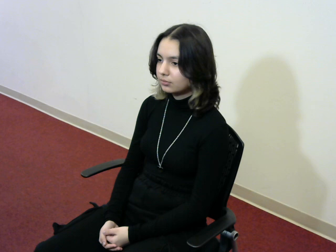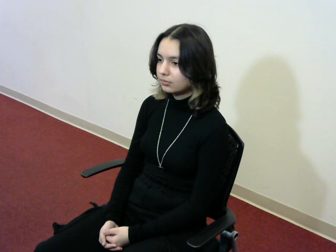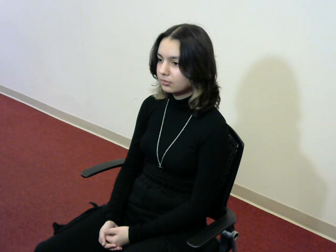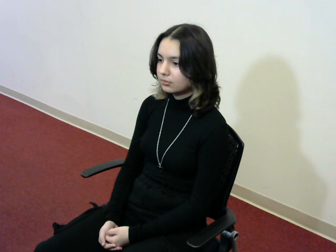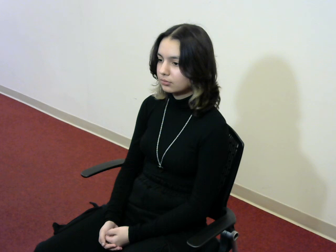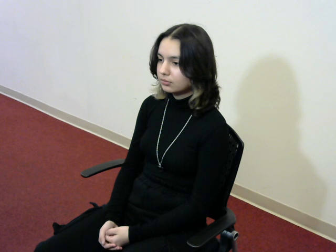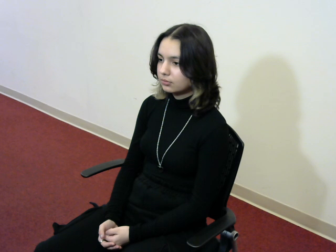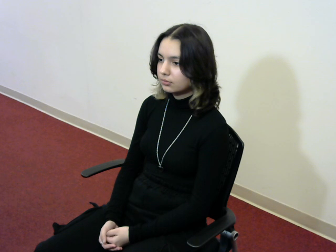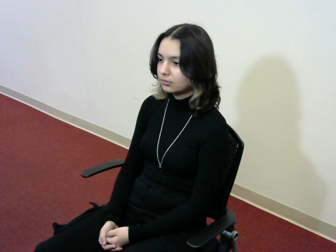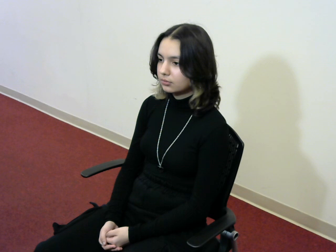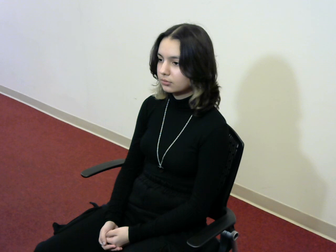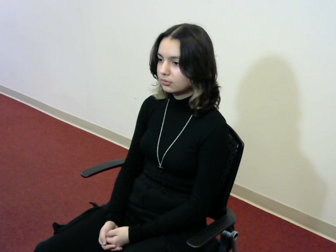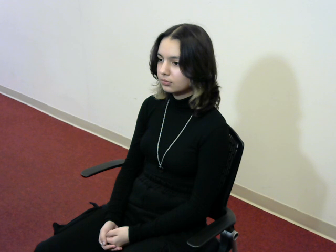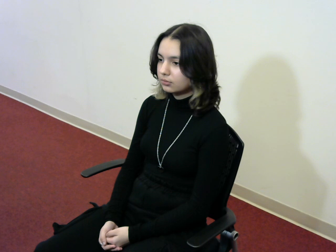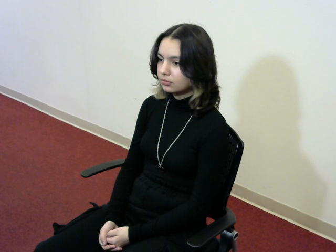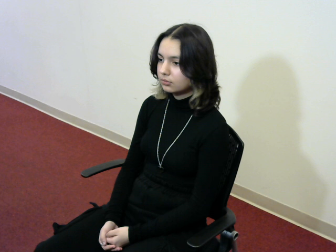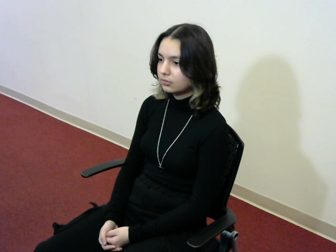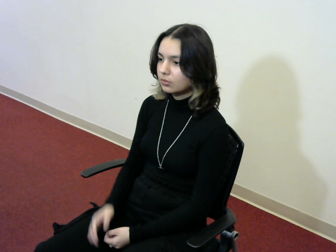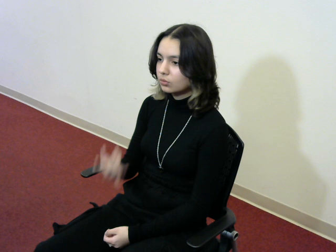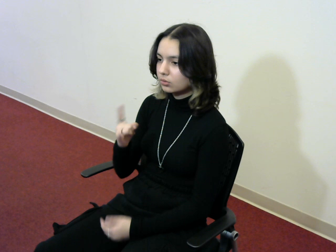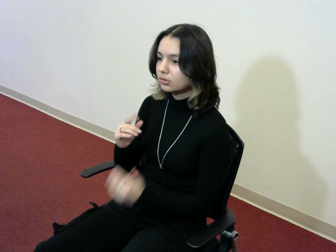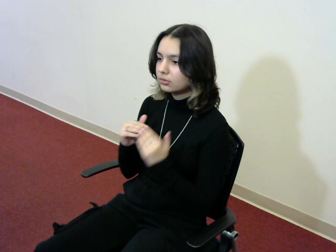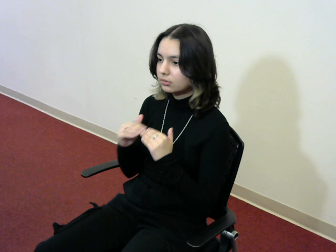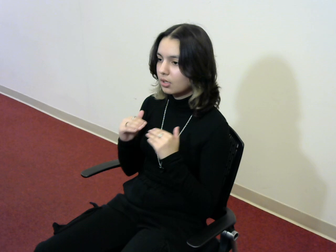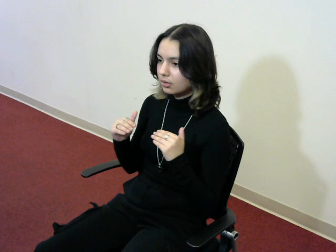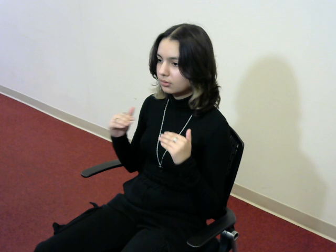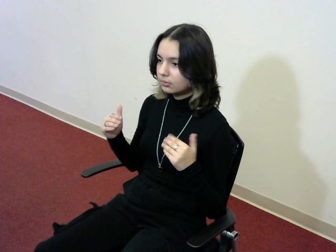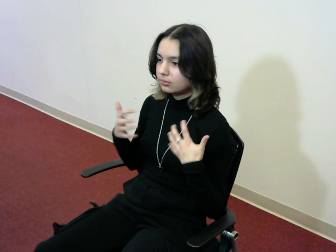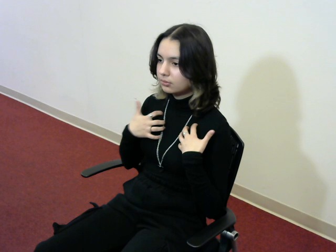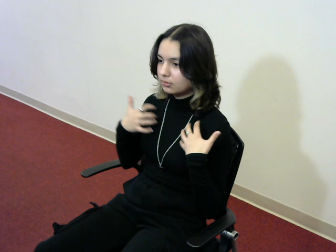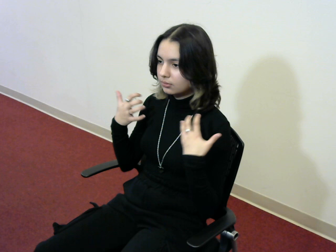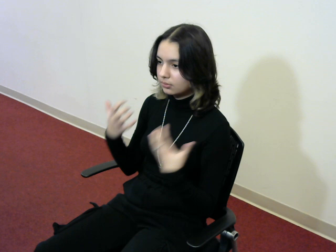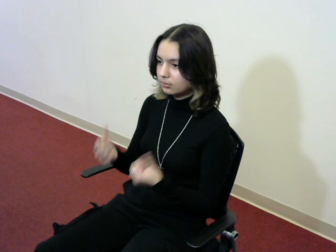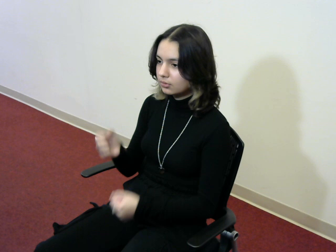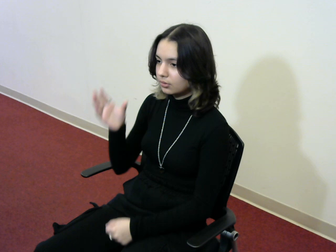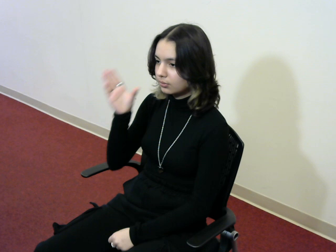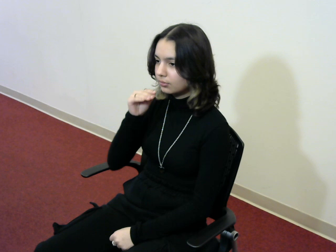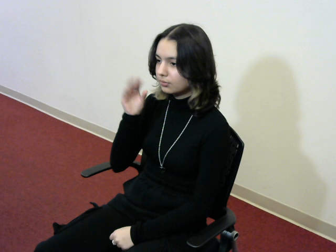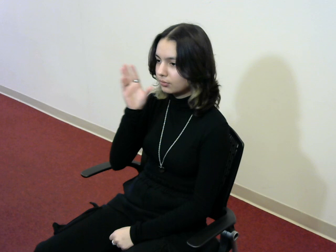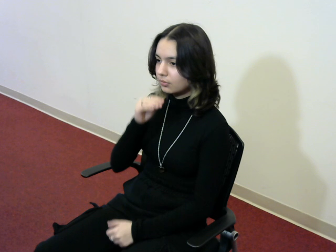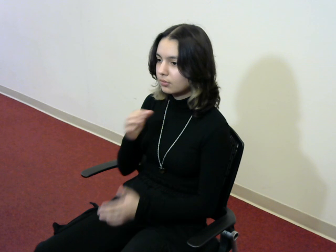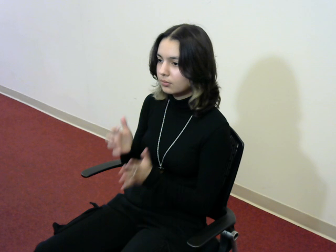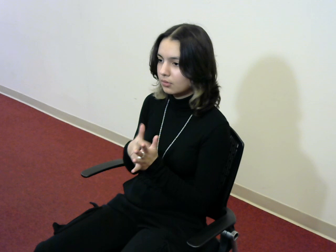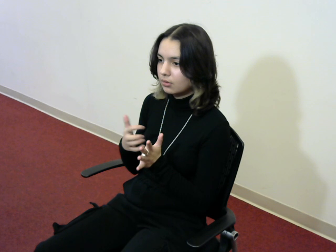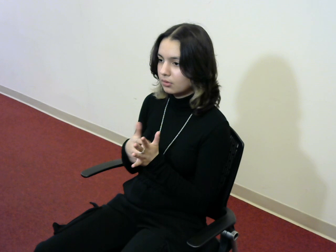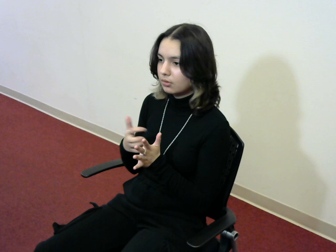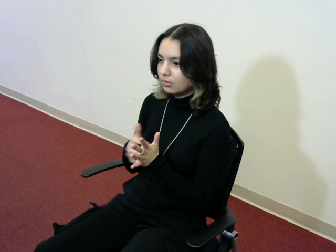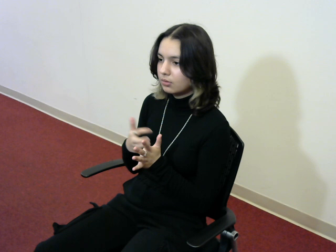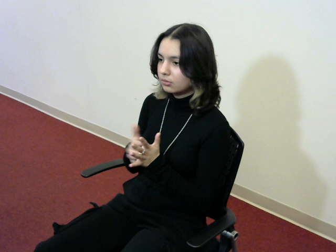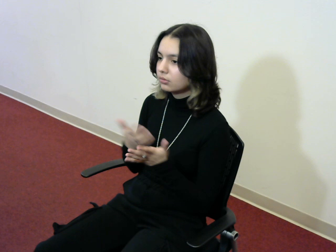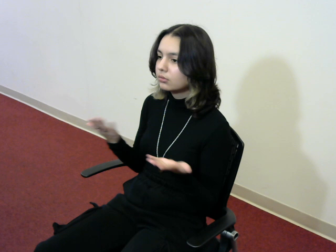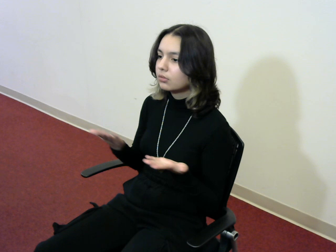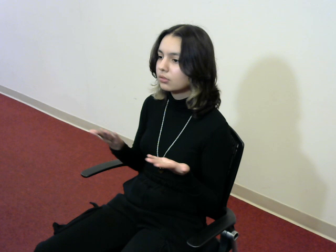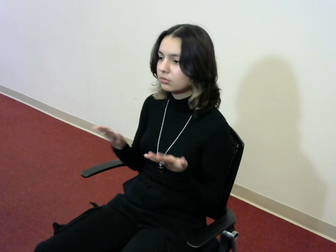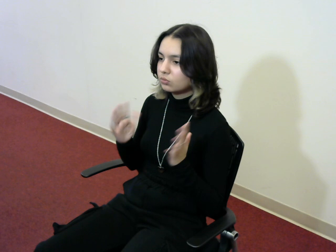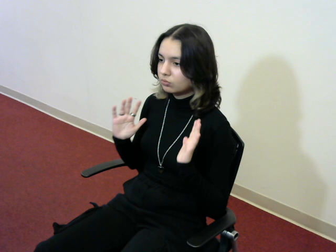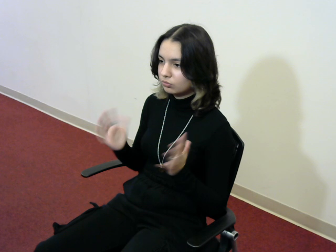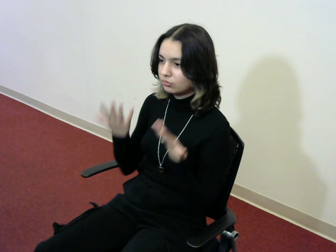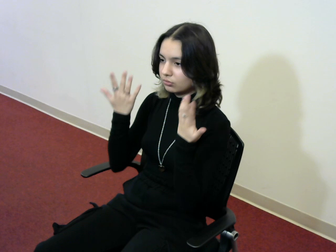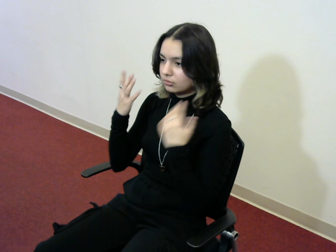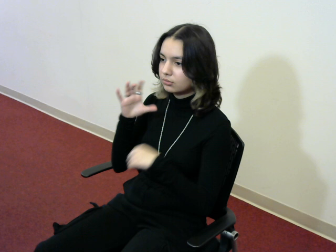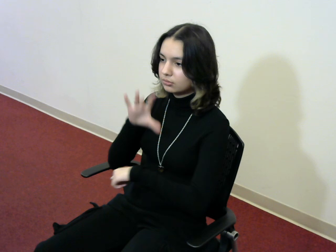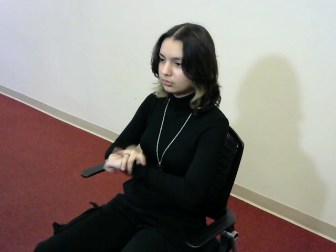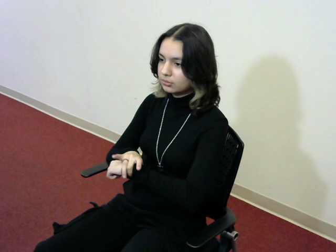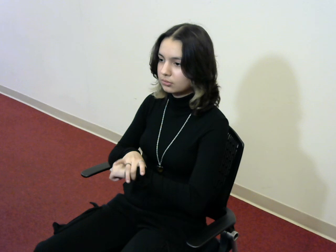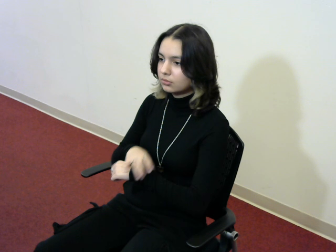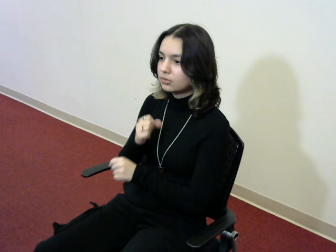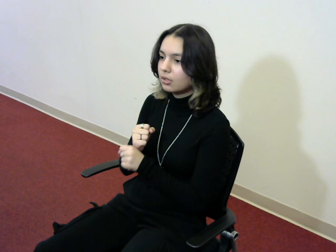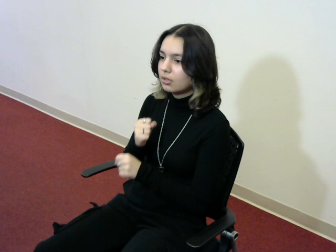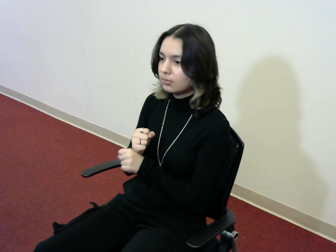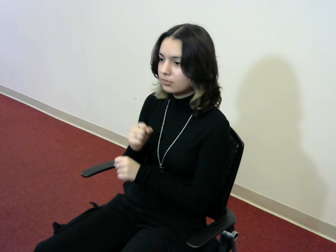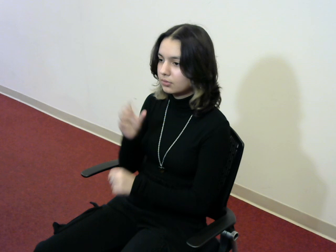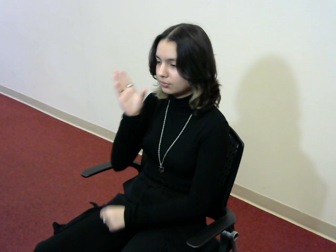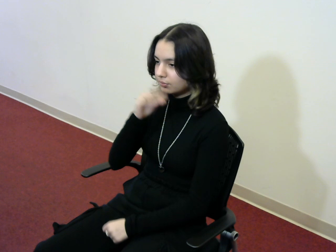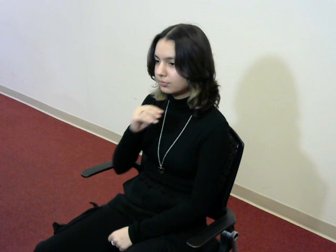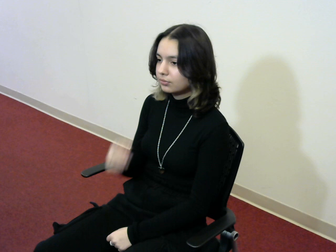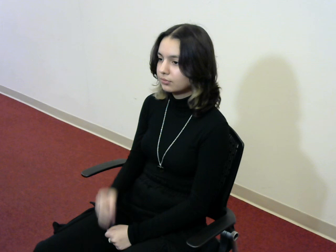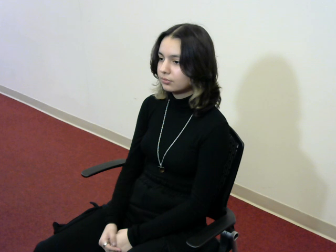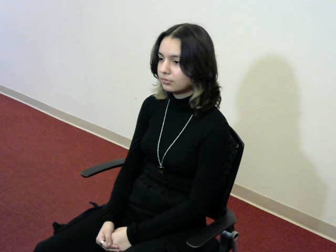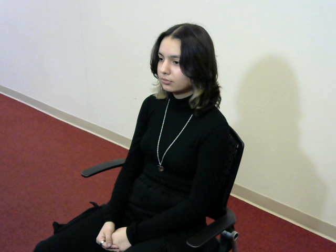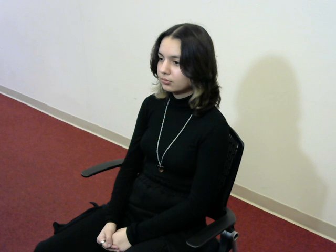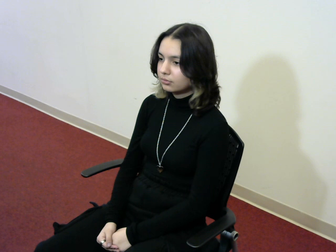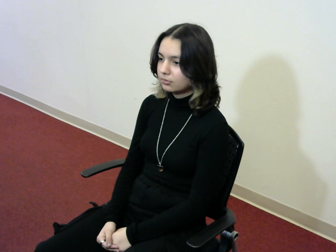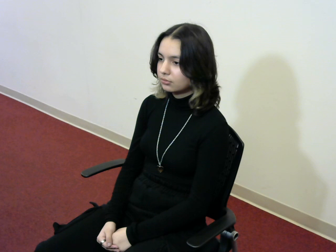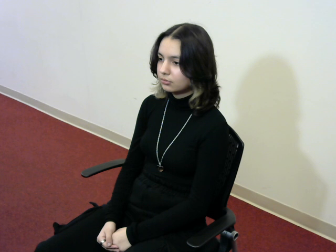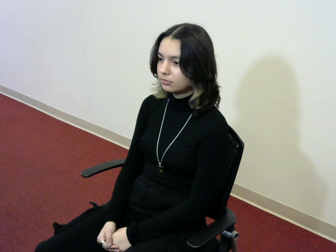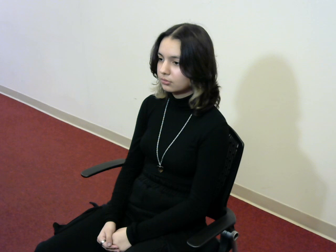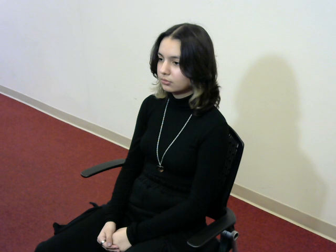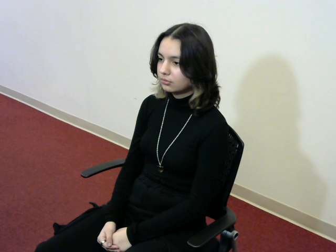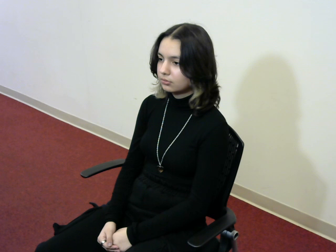Uşaqların sağlamlıq imkanlarının məhdudluğu hansı hallarda müəyyən edilir?